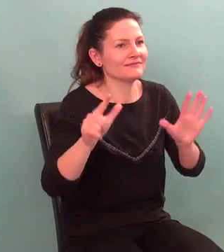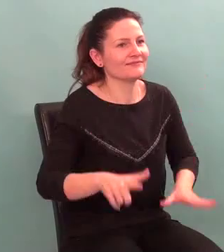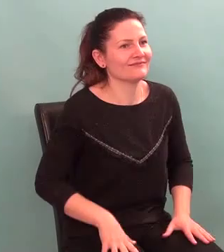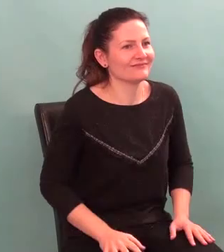Szósta, siódma, szósta.